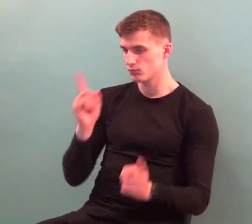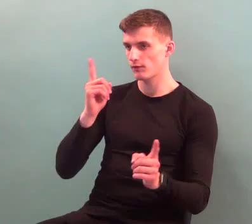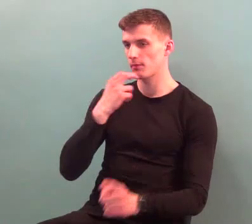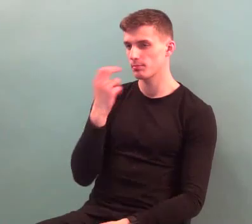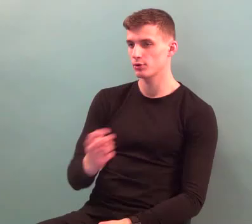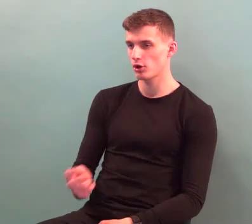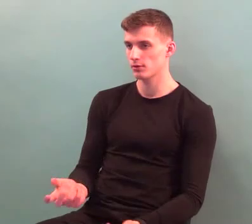Uwaga na prąd.